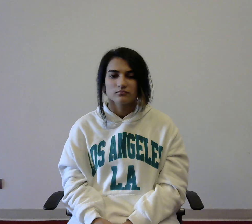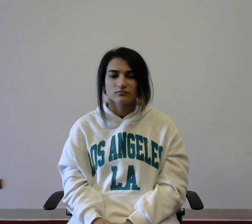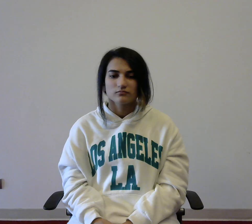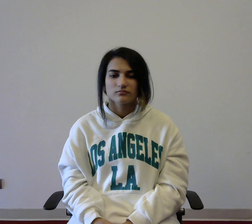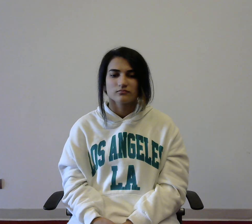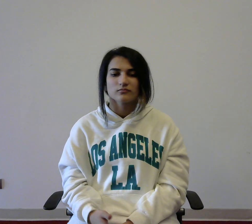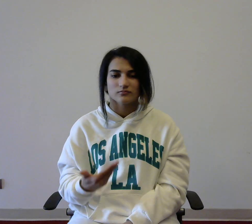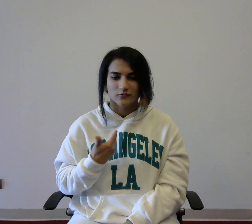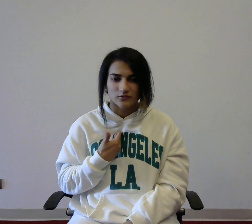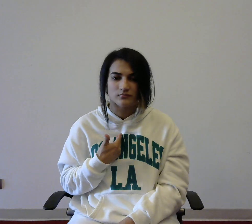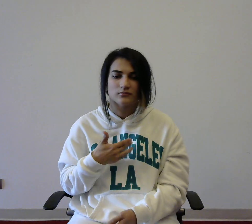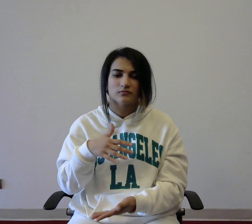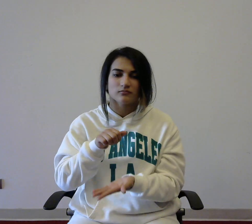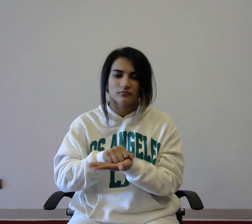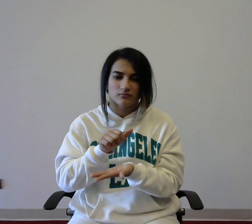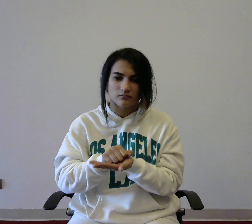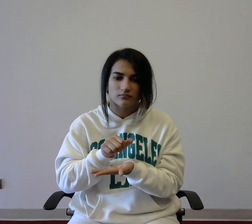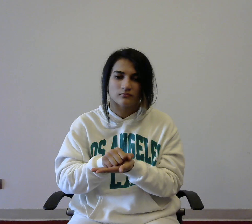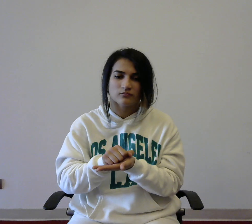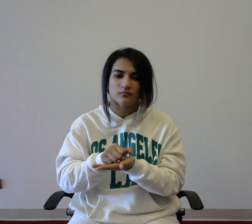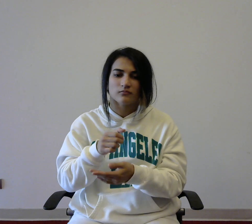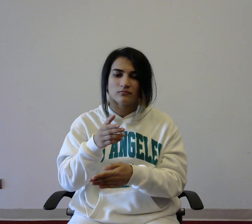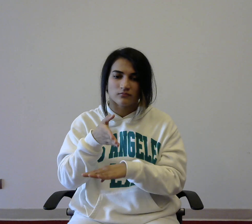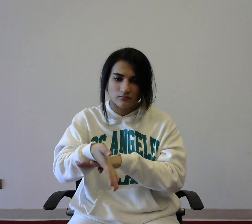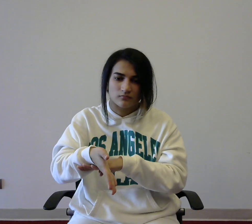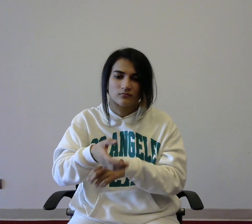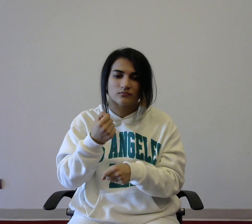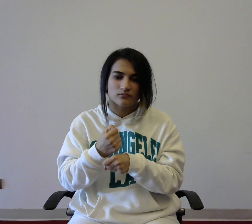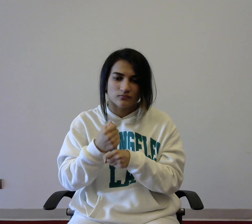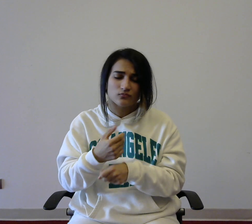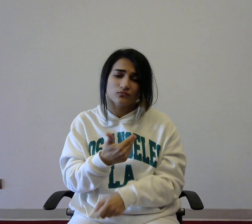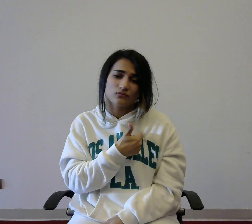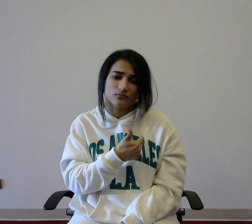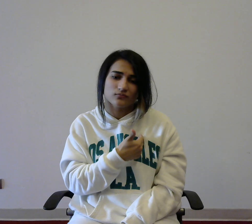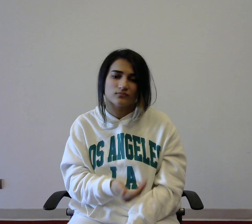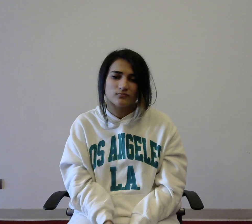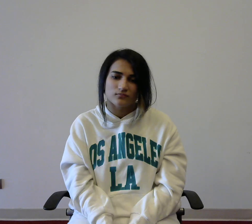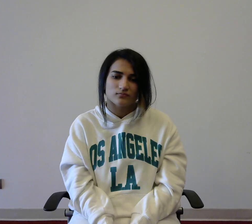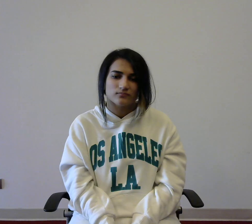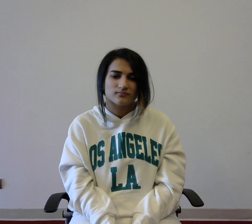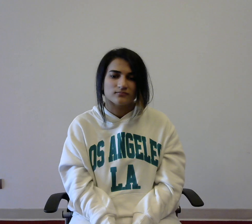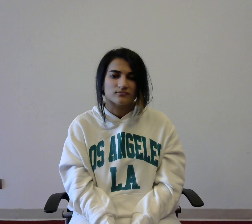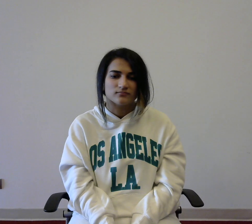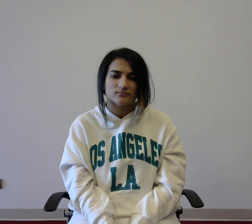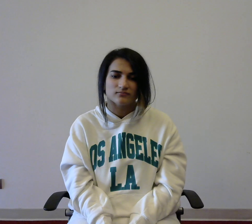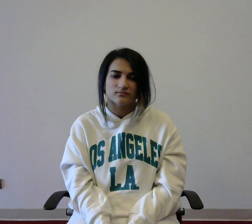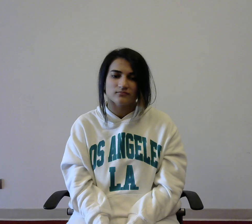Mən məşğulluğa müraciət etmək istəyirəm